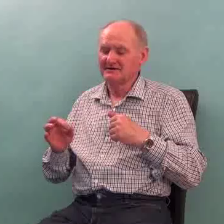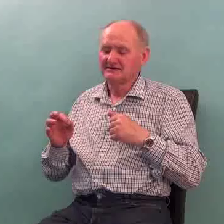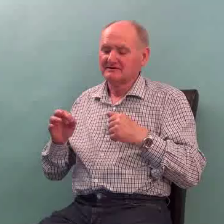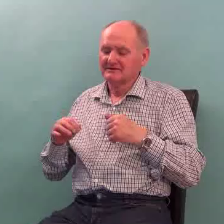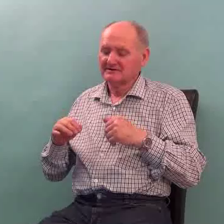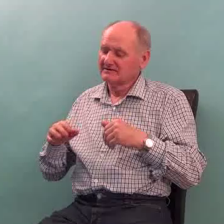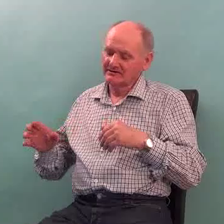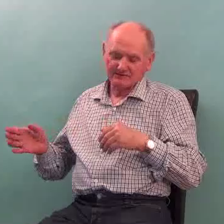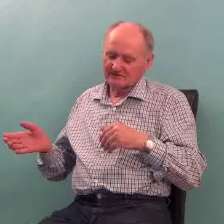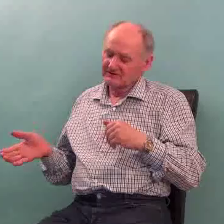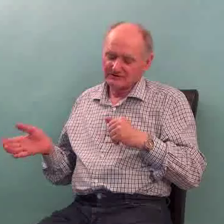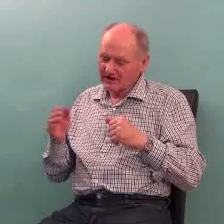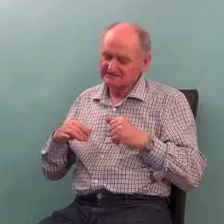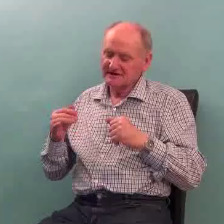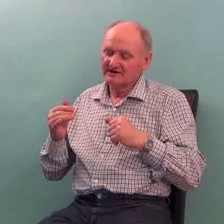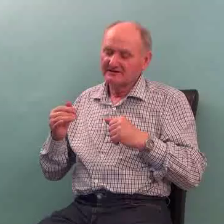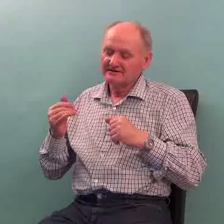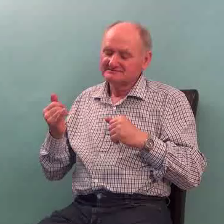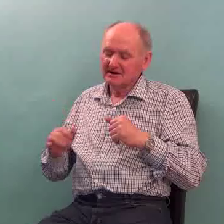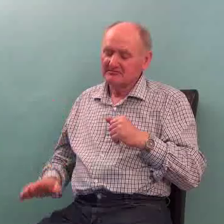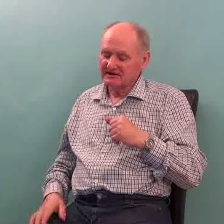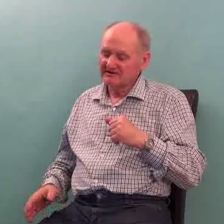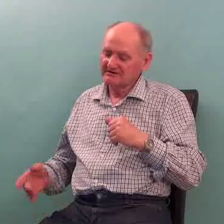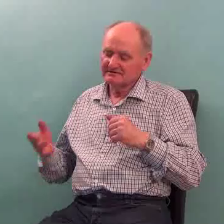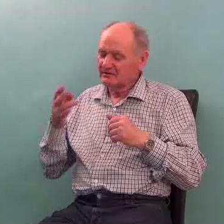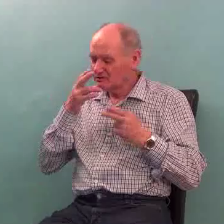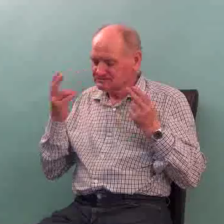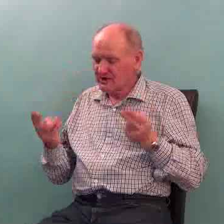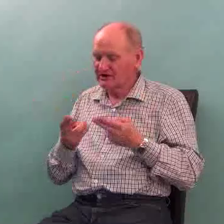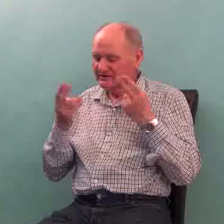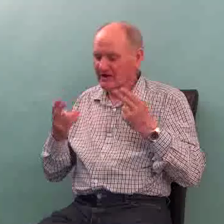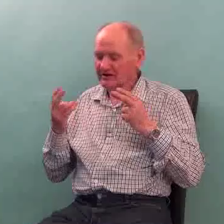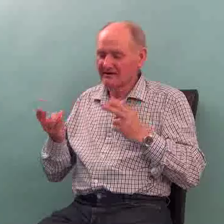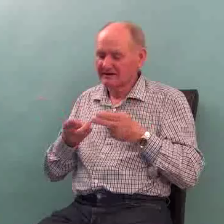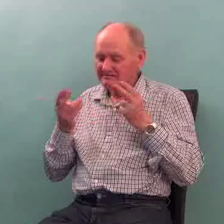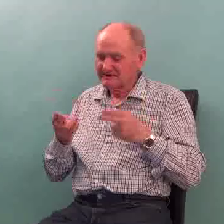Dziecko i pies idą szukać żaby.